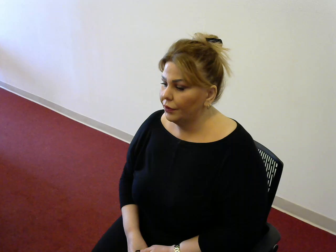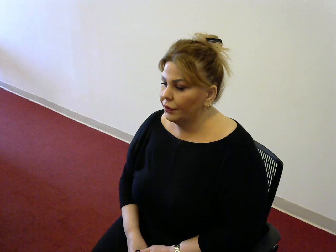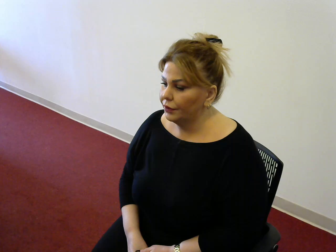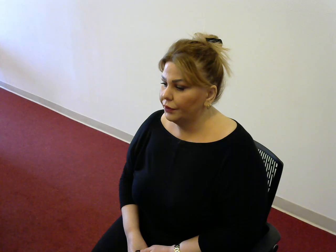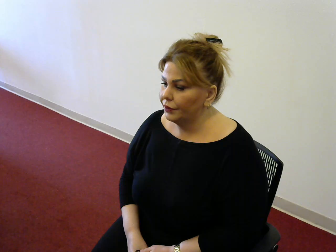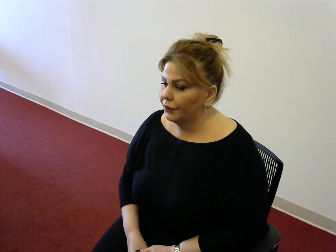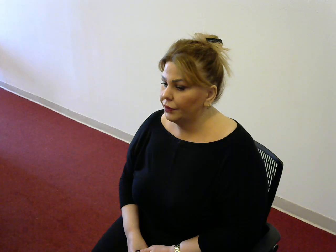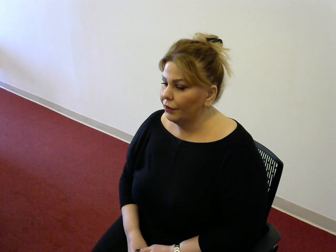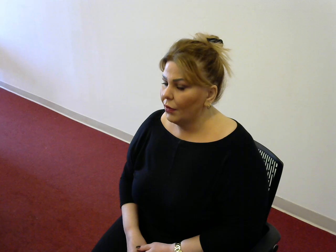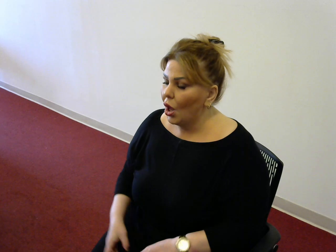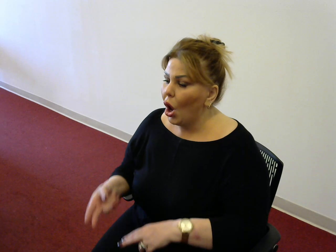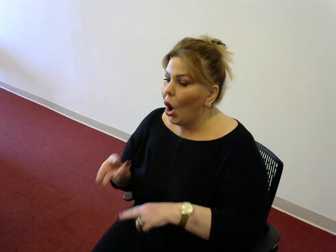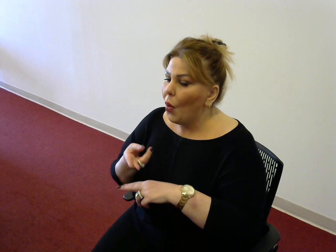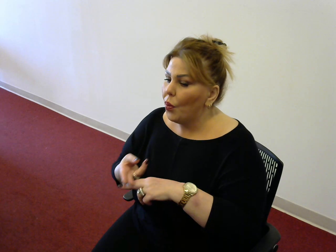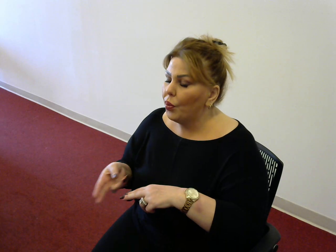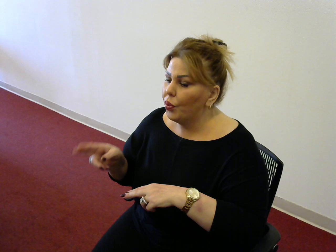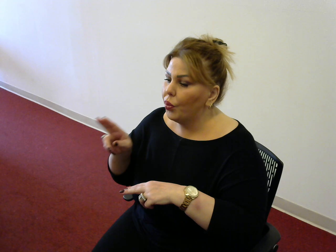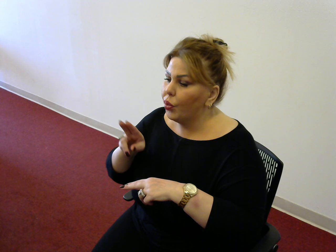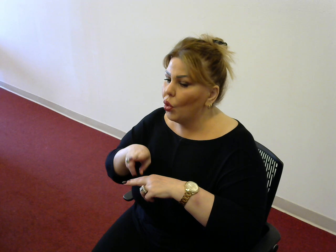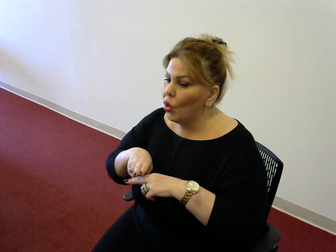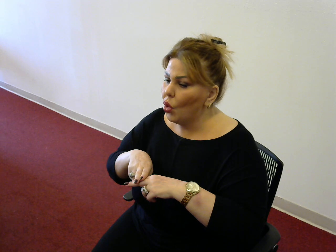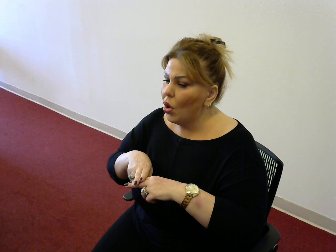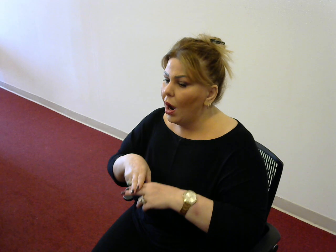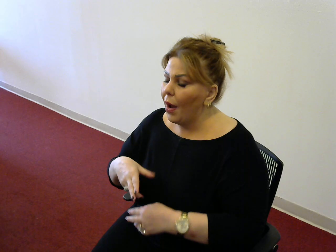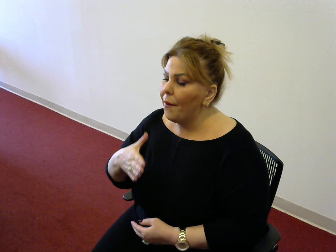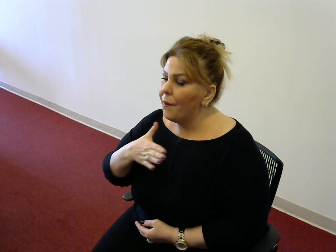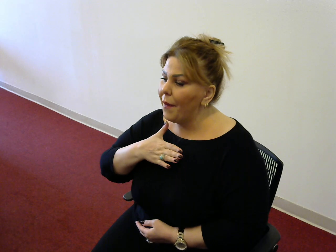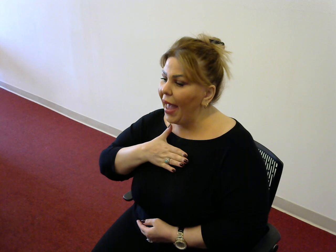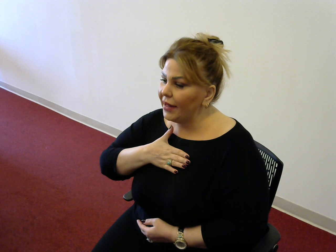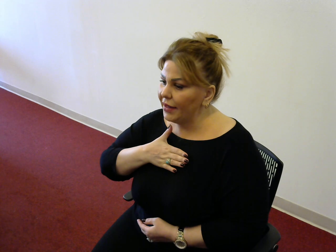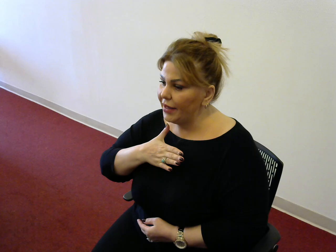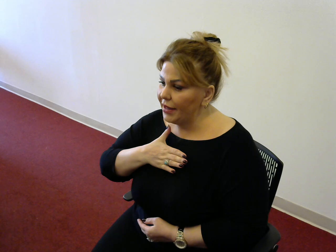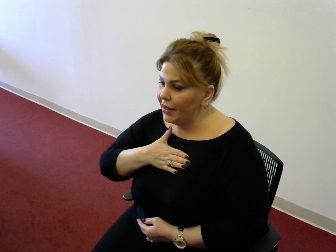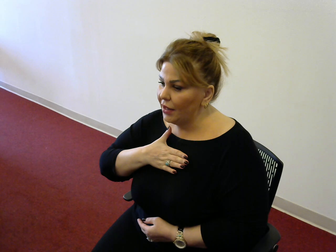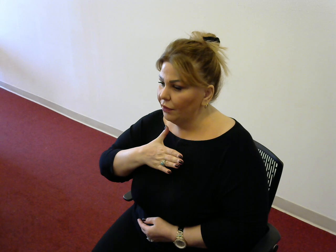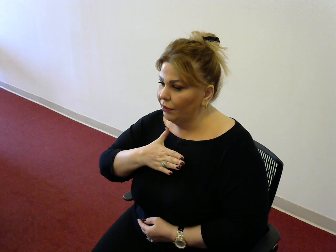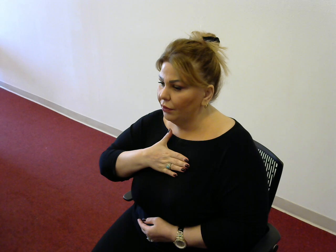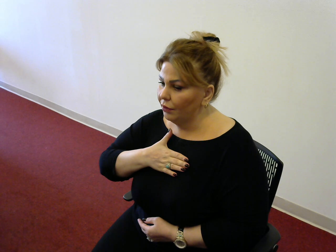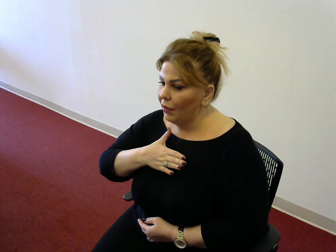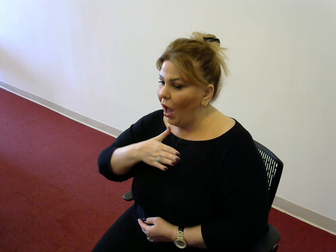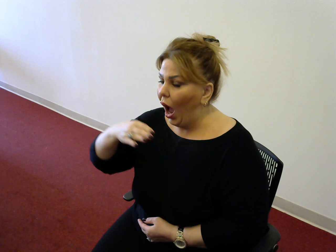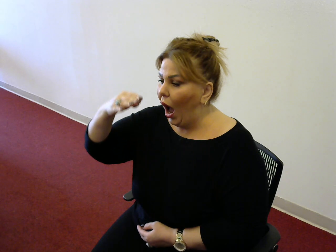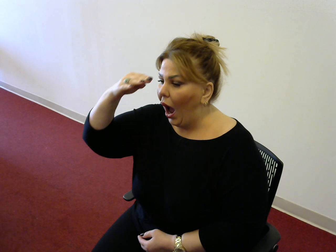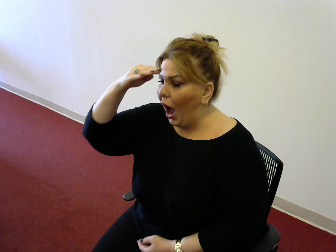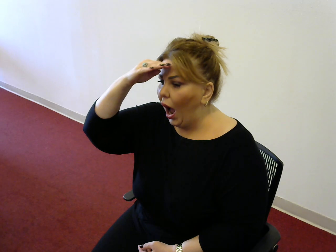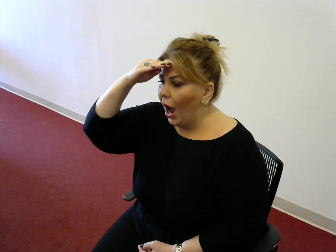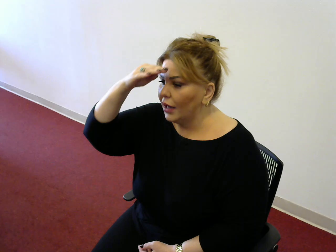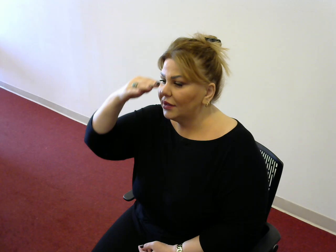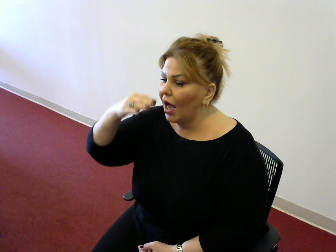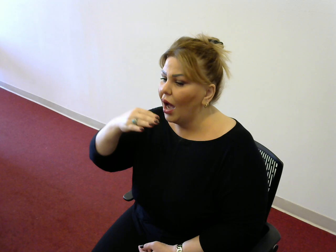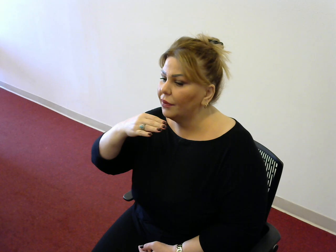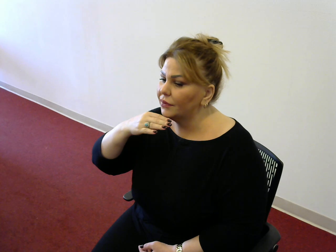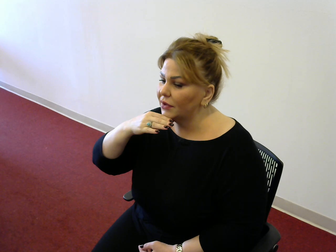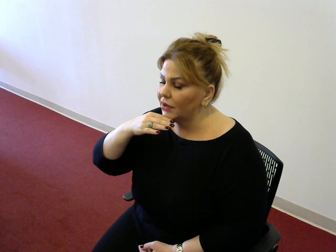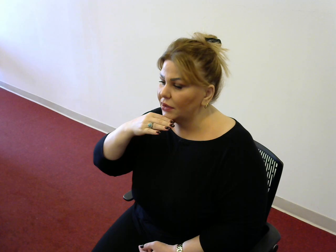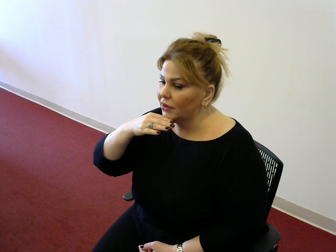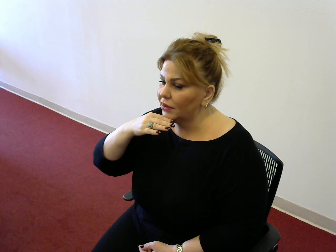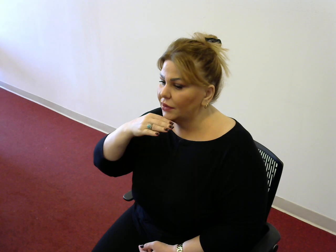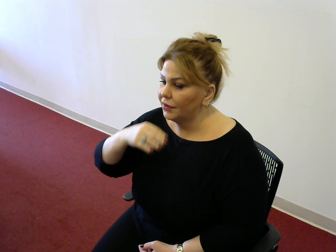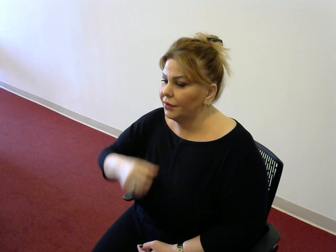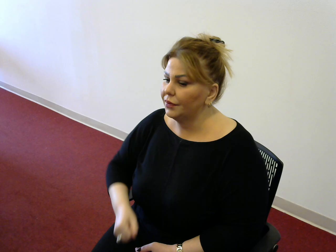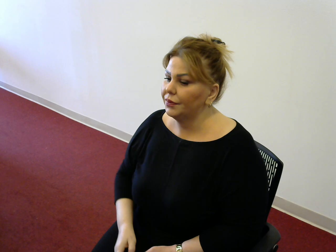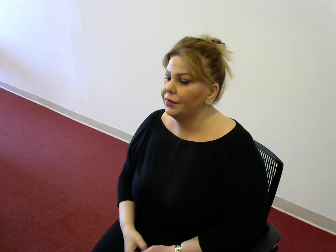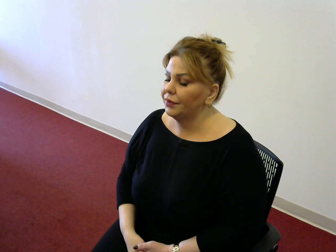Bu mənim atamdır